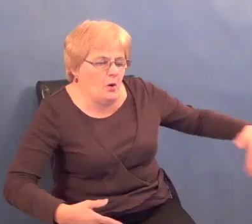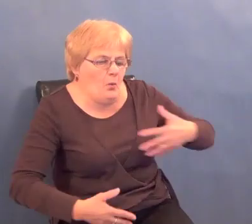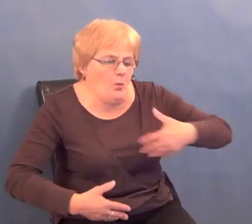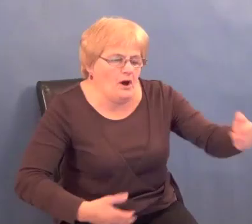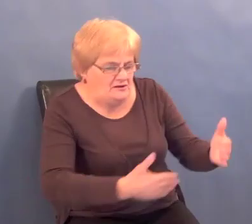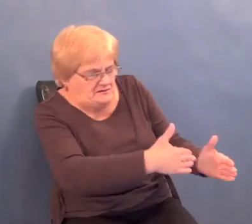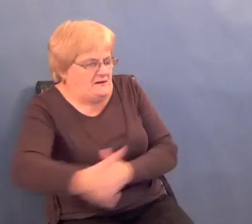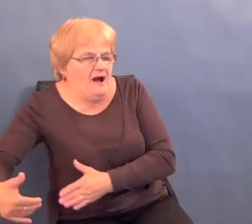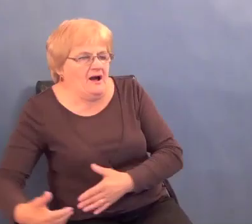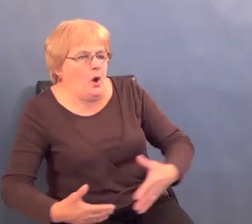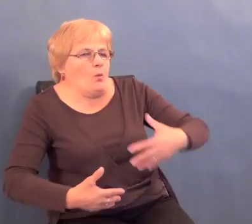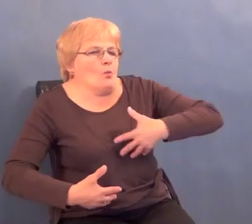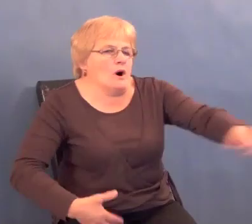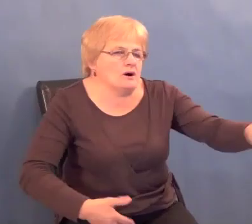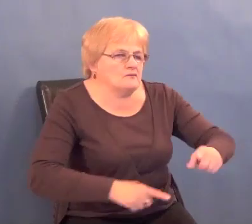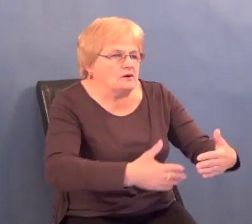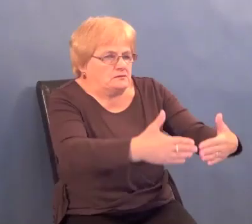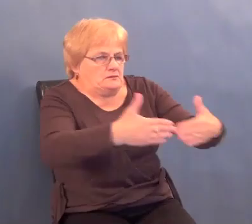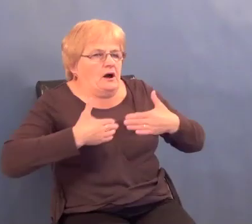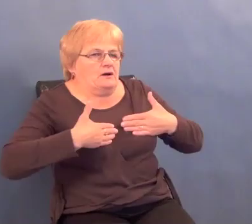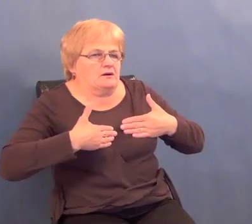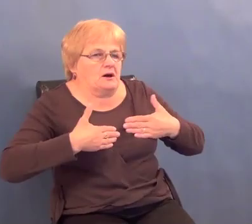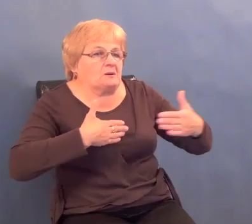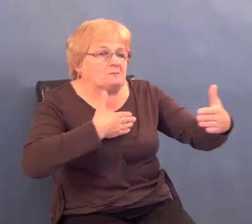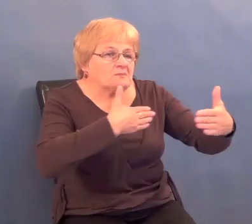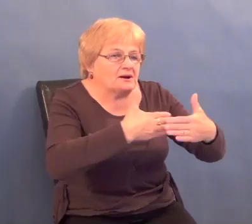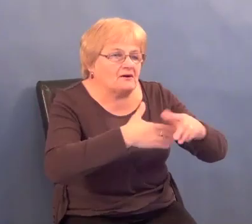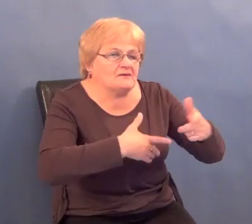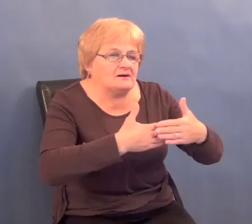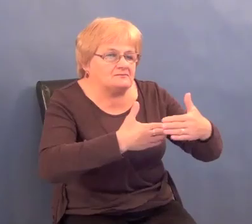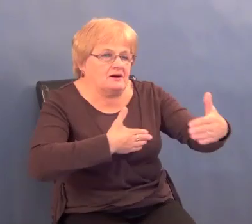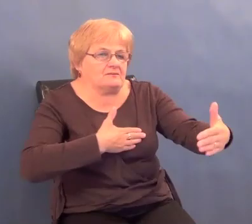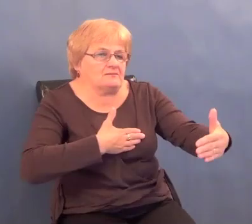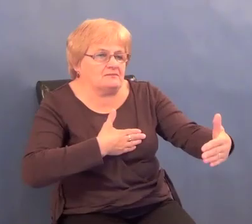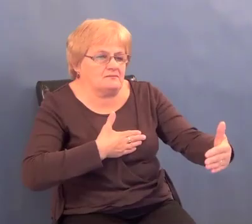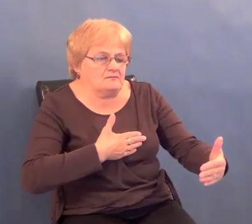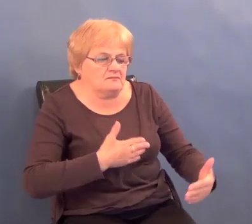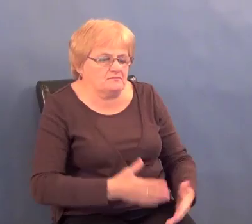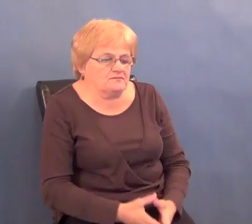Stanie zbyt blisko jest niebezpieczne, coś może porwać, lepiej stać w oddaleniu, nie wolno stać za blisko.